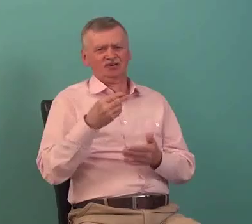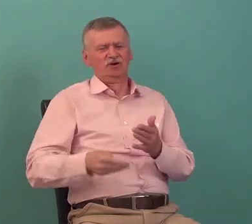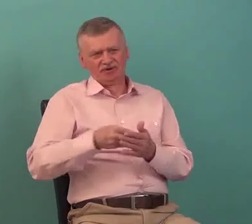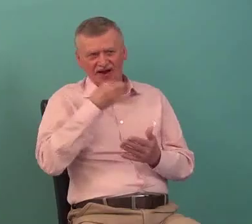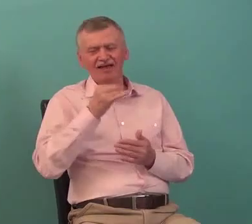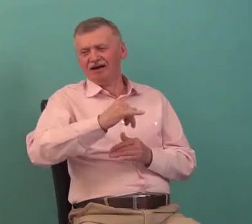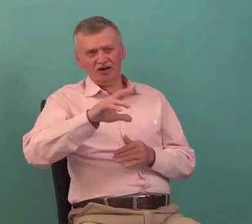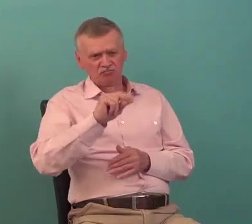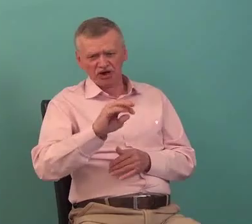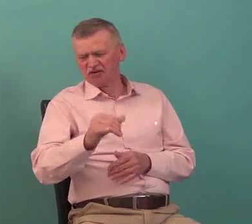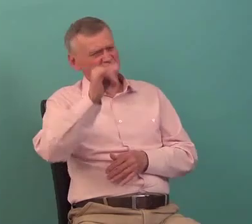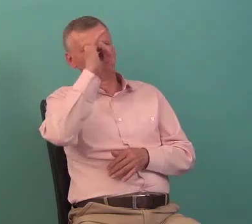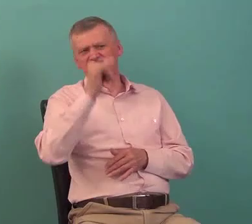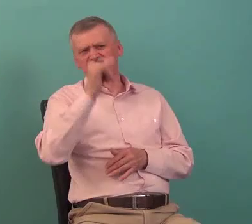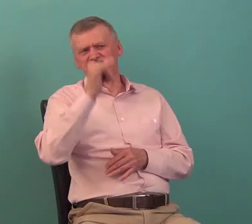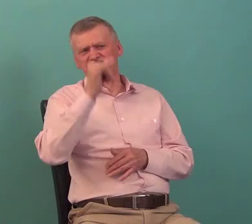W inne dni, w poniedziałek, wtorek nie mogę.